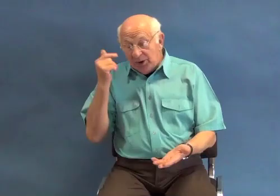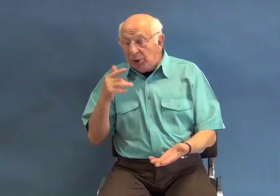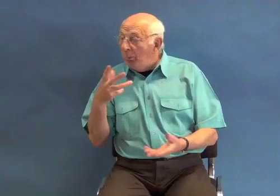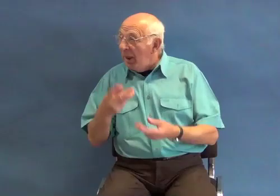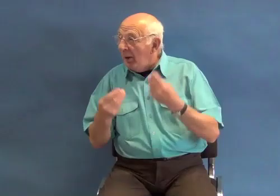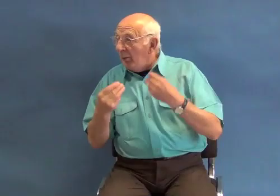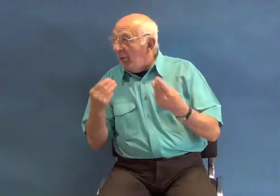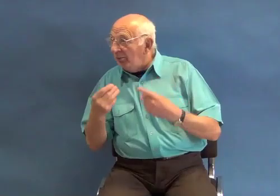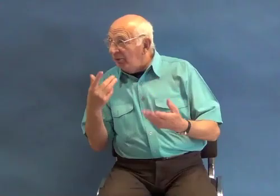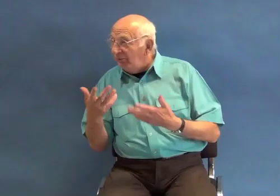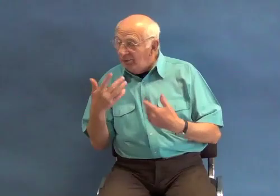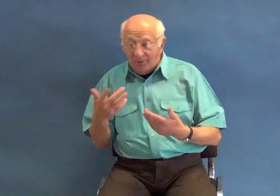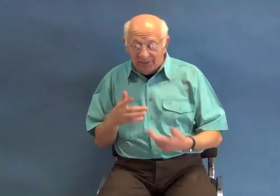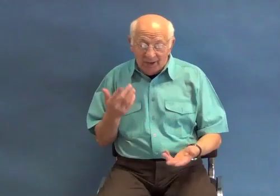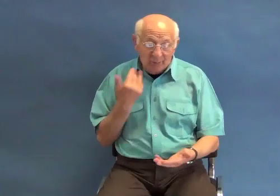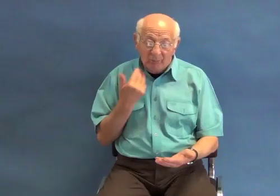Myślałem, że to mleko, tak to wygląda.